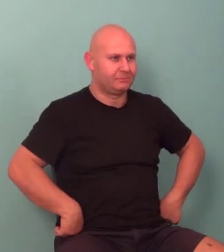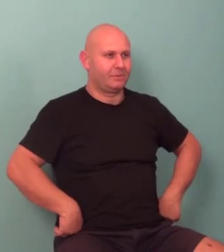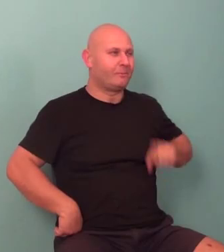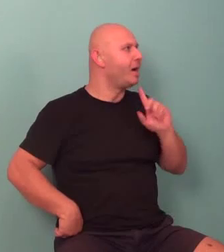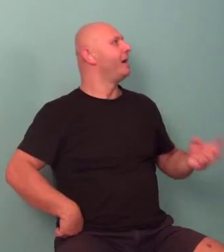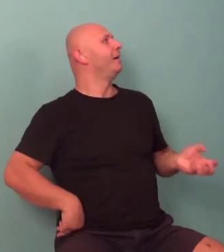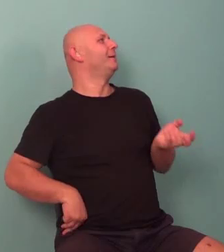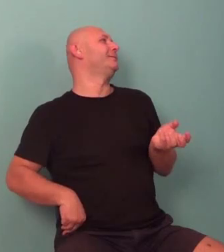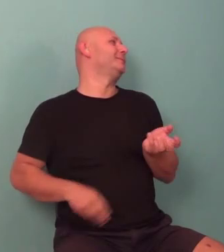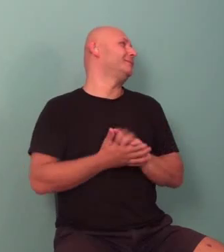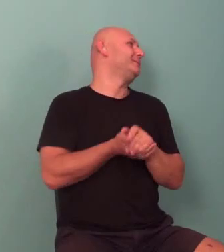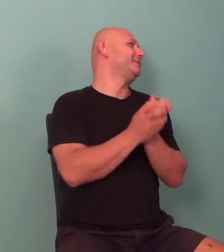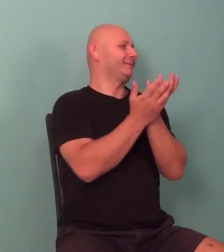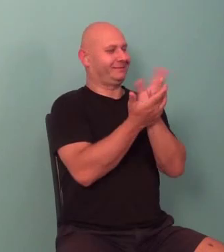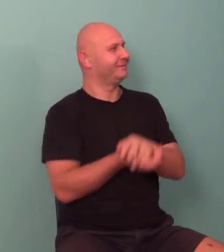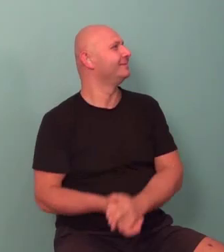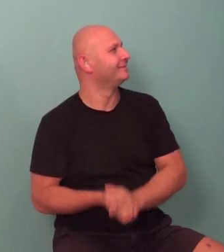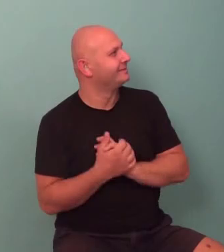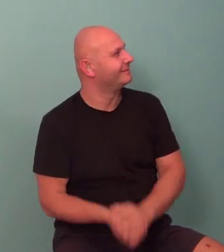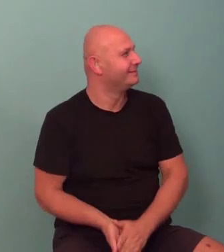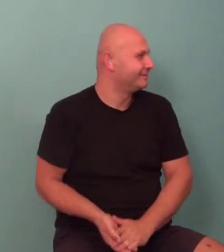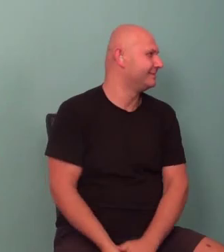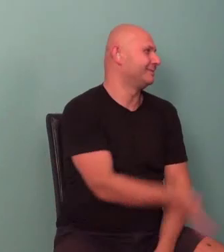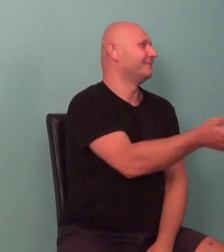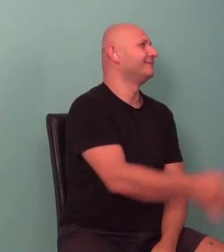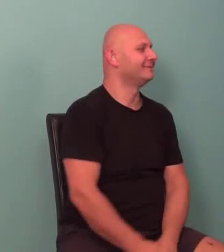Chłopiec udaje, że tylko bawi się kamieniem, wyrzuca go na ziemię.